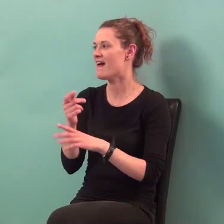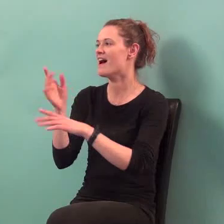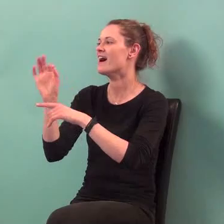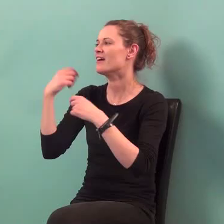Zgadza się.